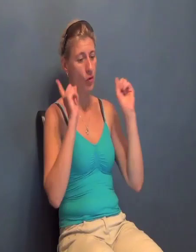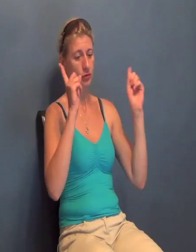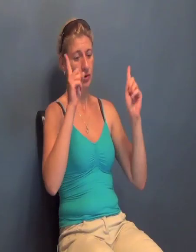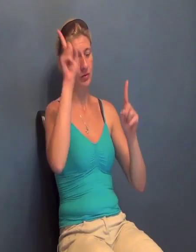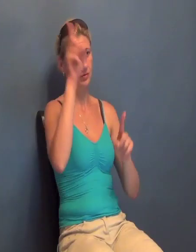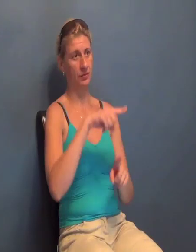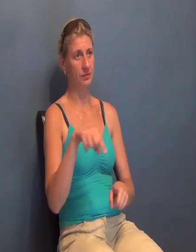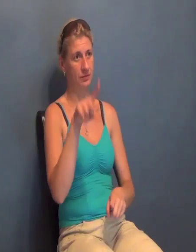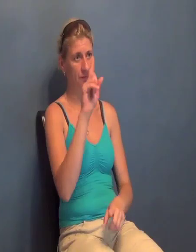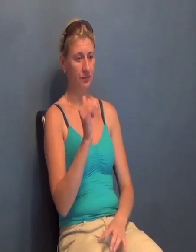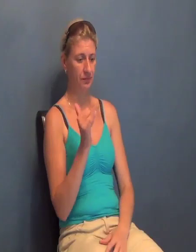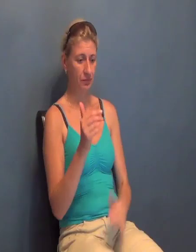Jest ostrzeżenie, znak trójkątny.